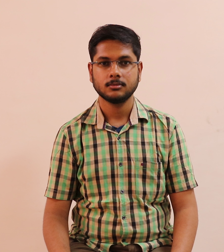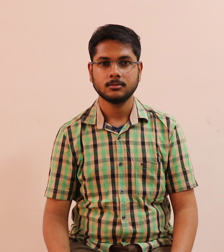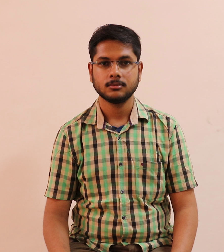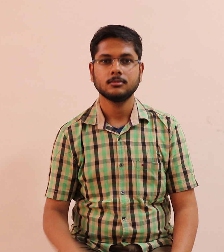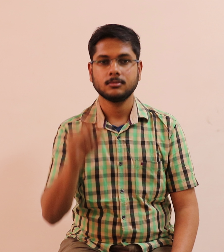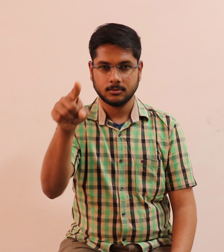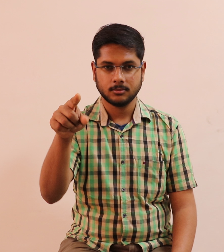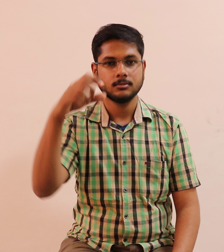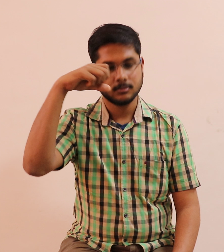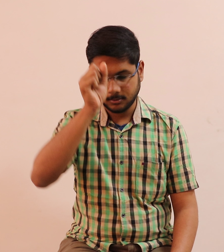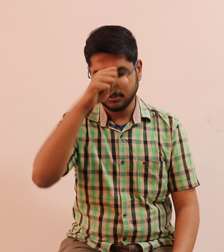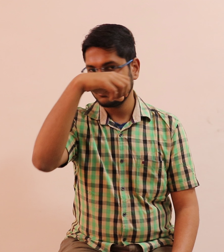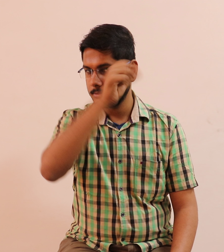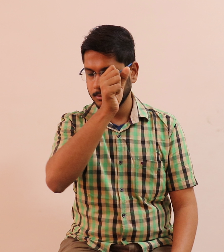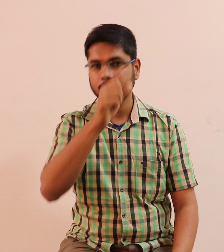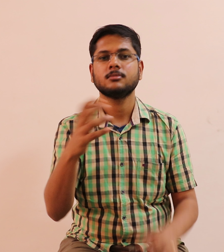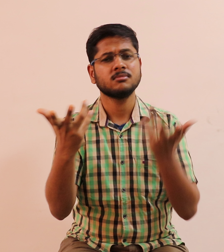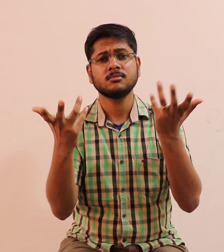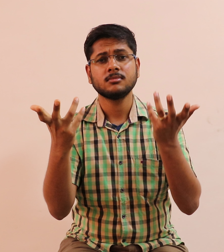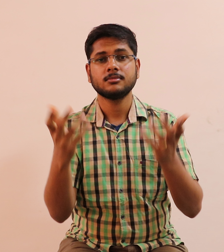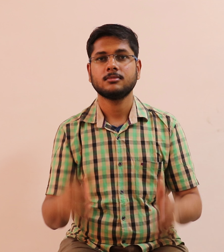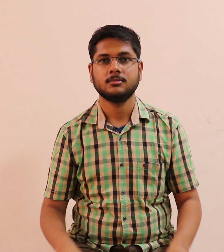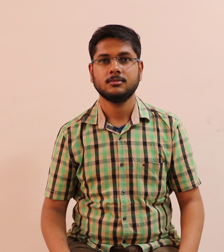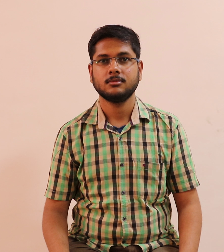why are you crying